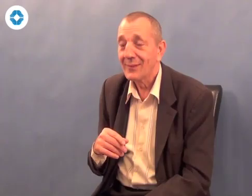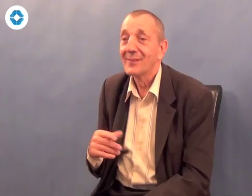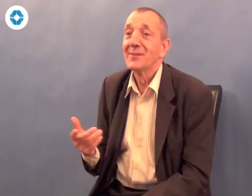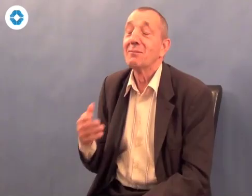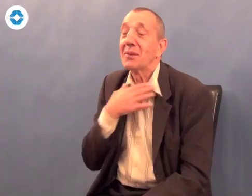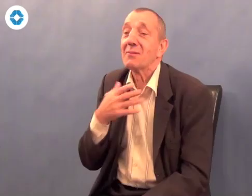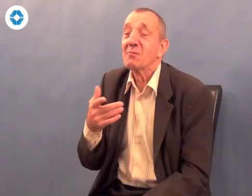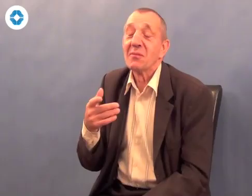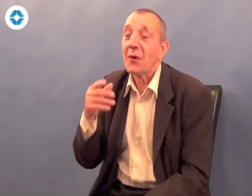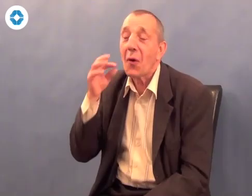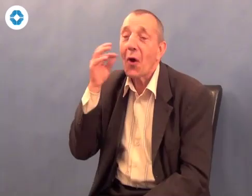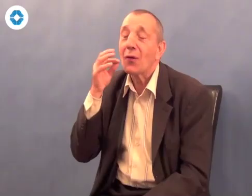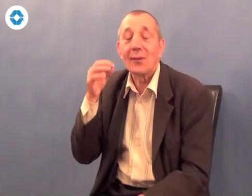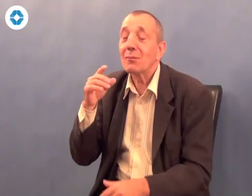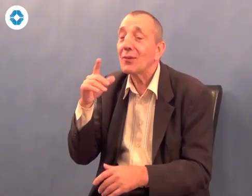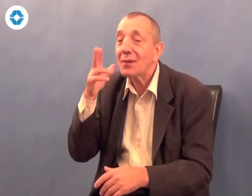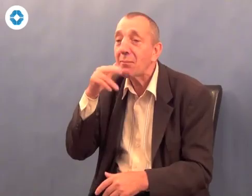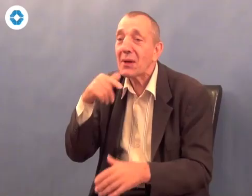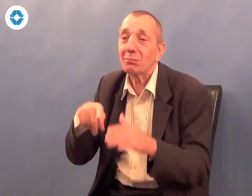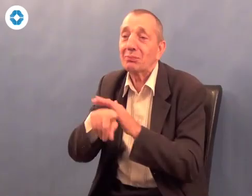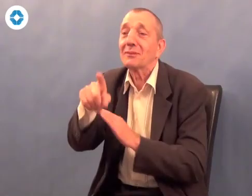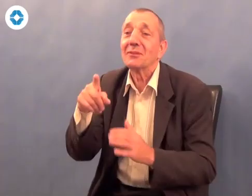No, pies, kot, nie, żaba uciekła.